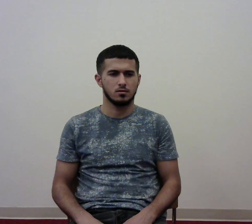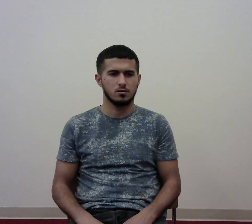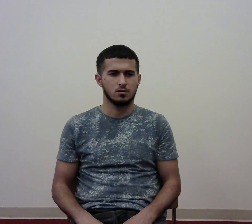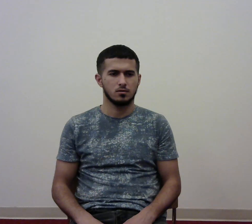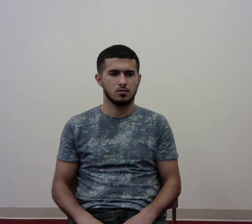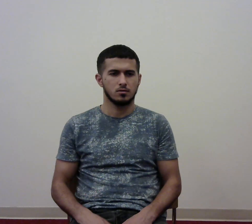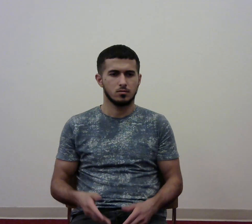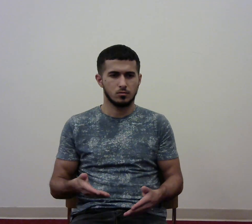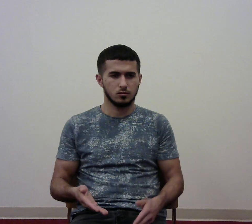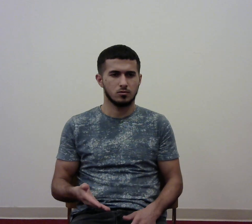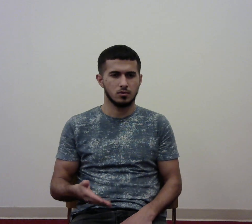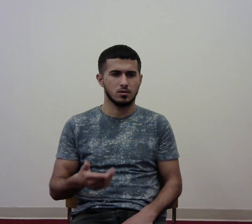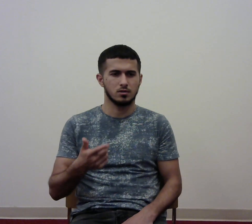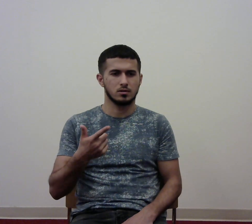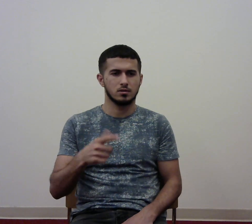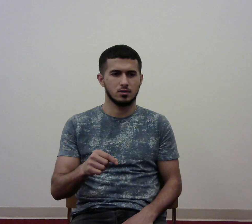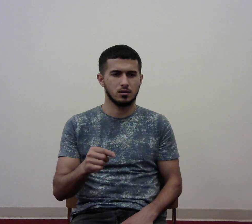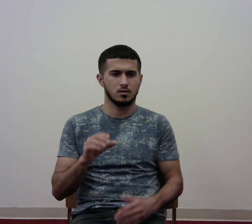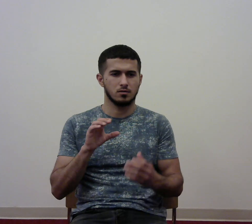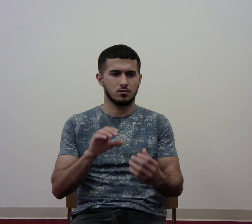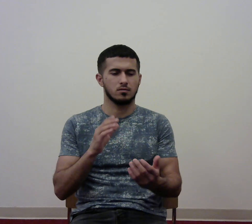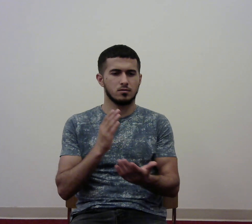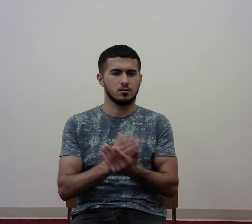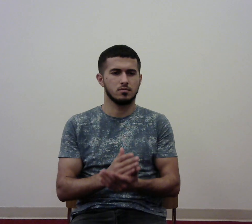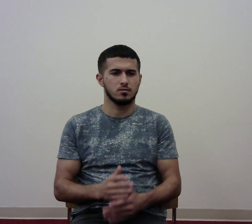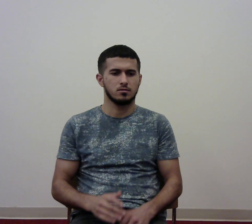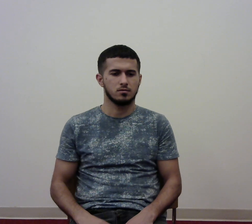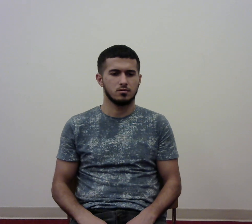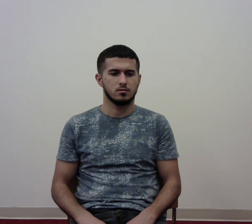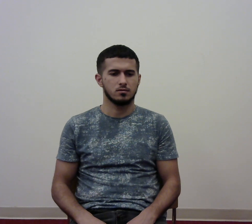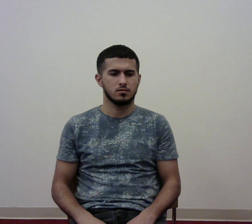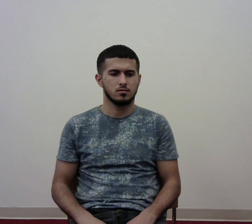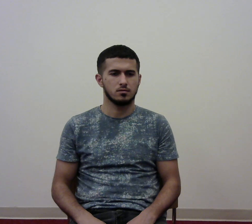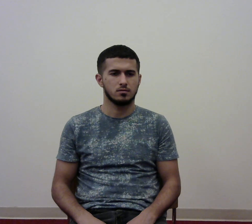Burda harda avtobus var?